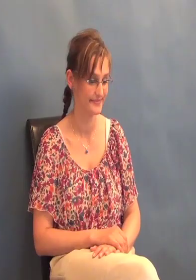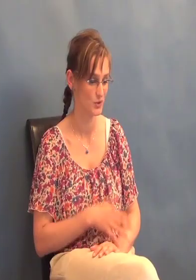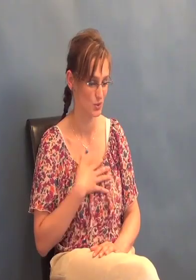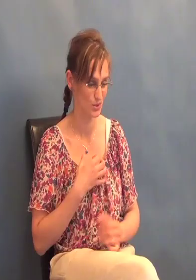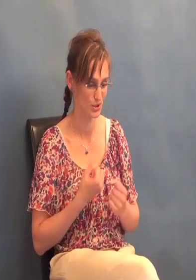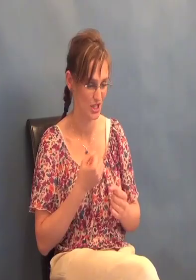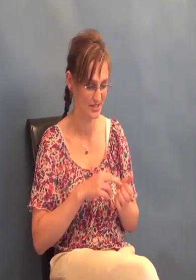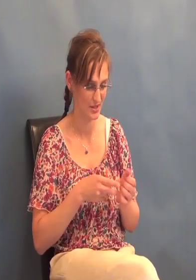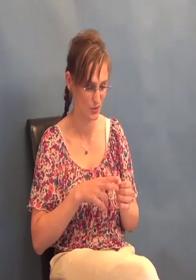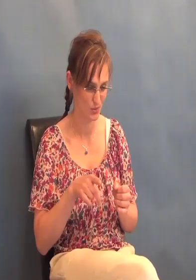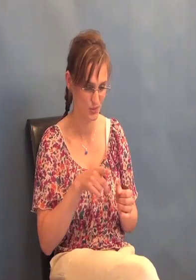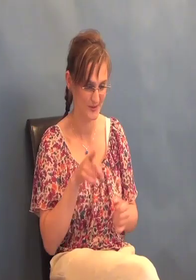Czuję, że ciężko będzie z tym planem.